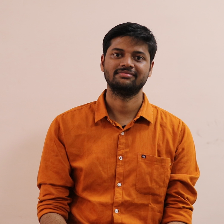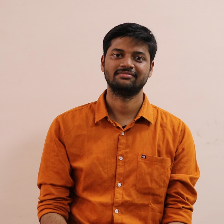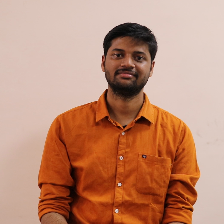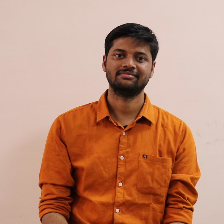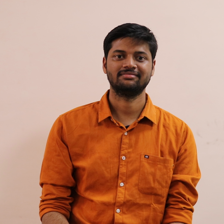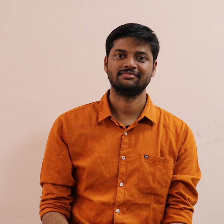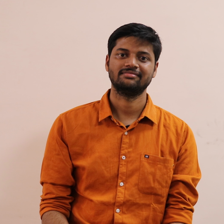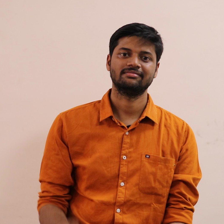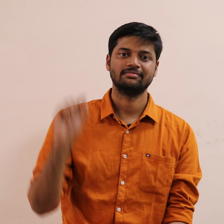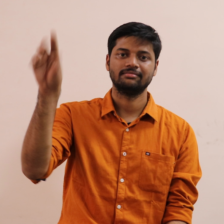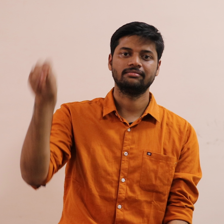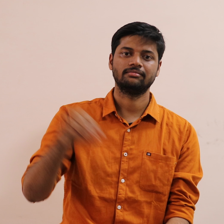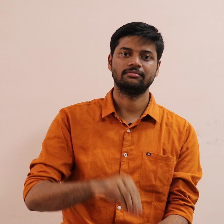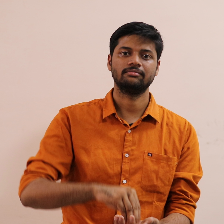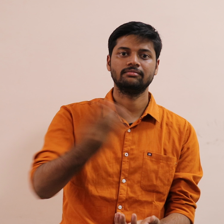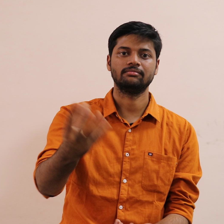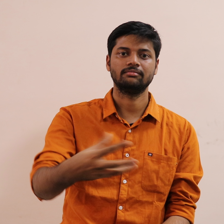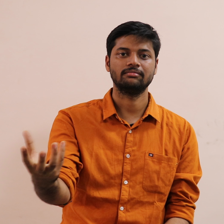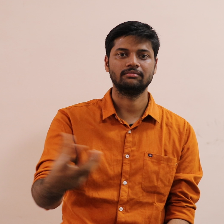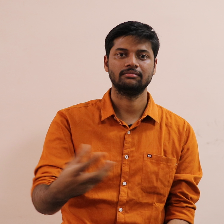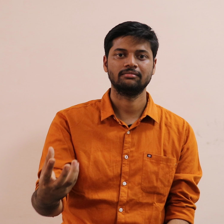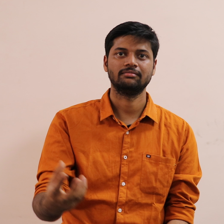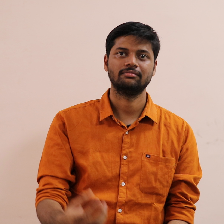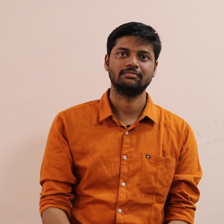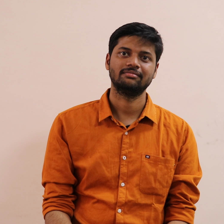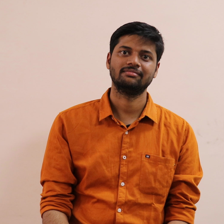what you want